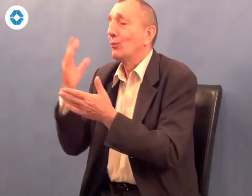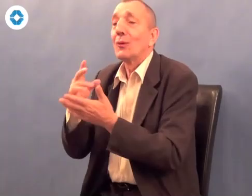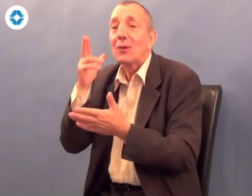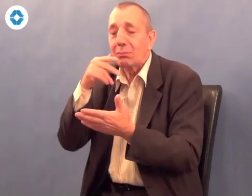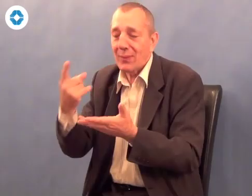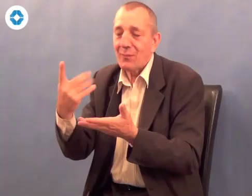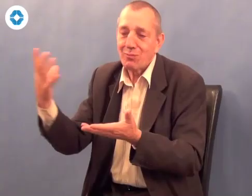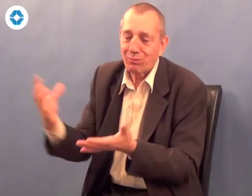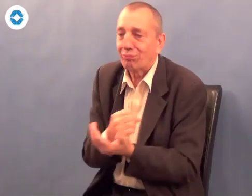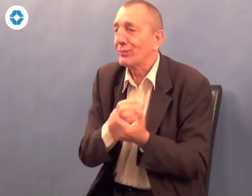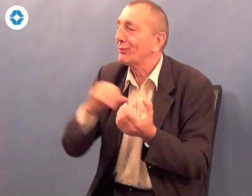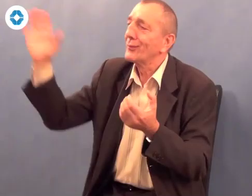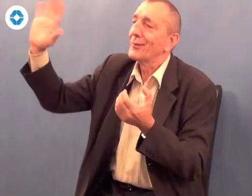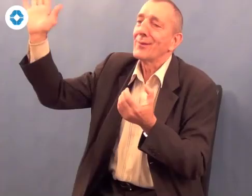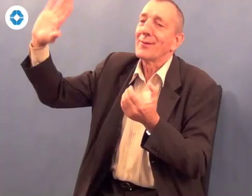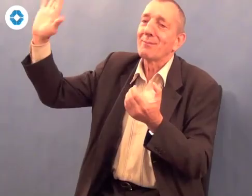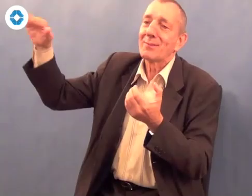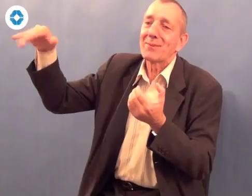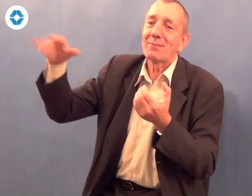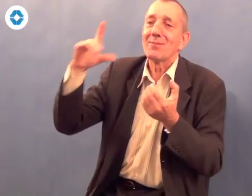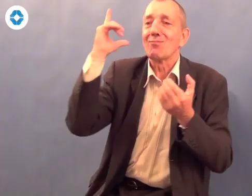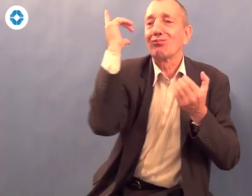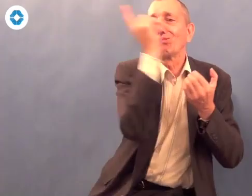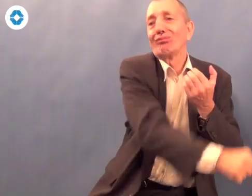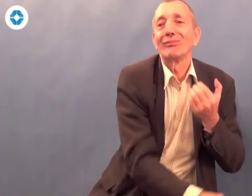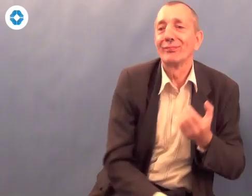Bierze jedną żabę do ręki, macha, żegna się, odchodzi.